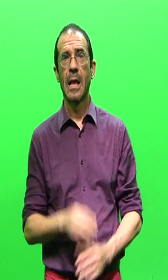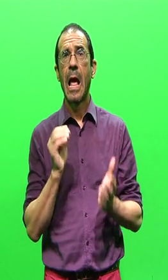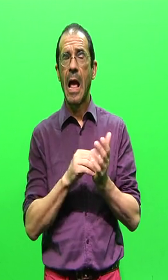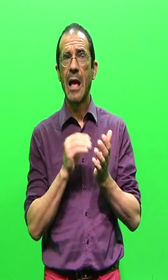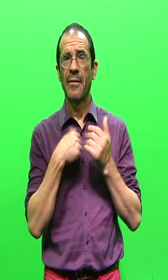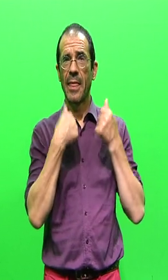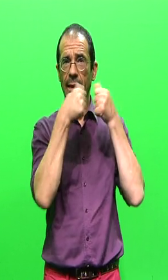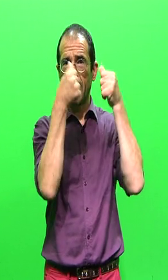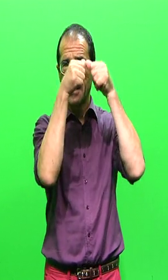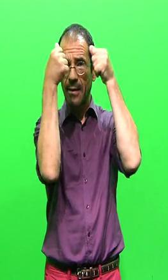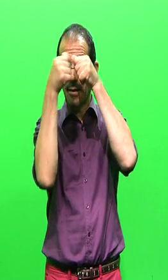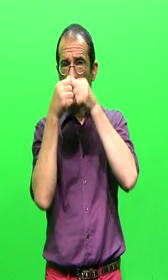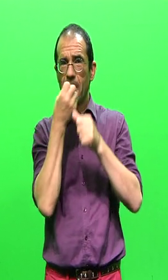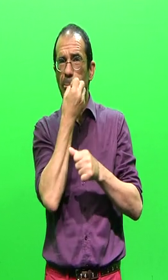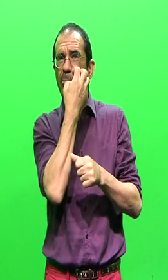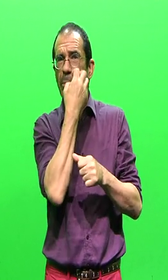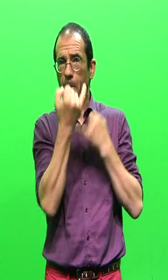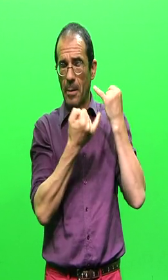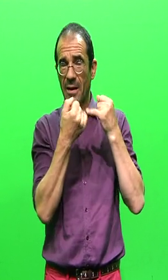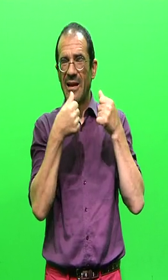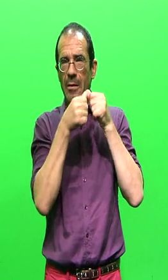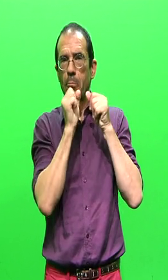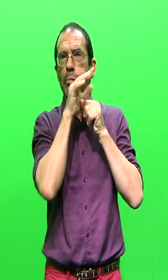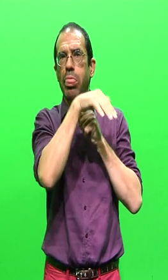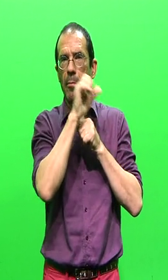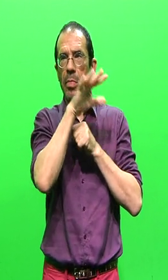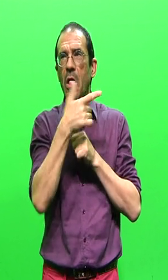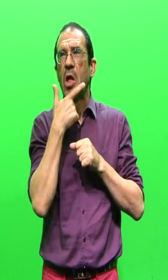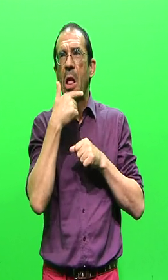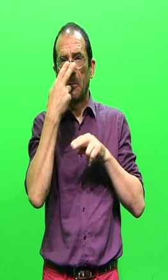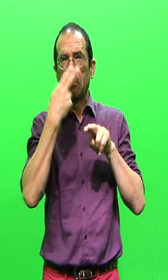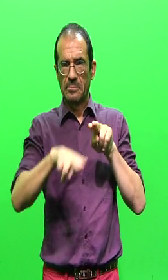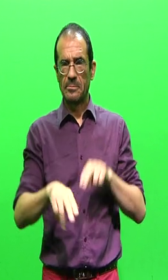De vegades m'exploto els grans, però tenia un gra inflat al llavi i el vaig fer explotar i va sortir un líquid d'un color estrany.